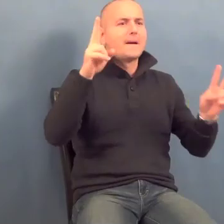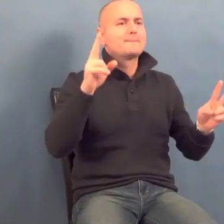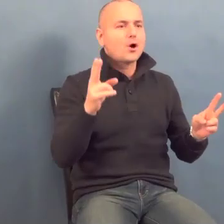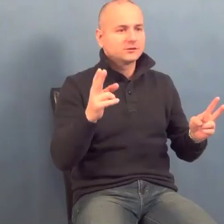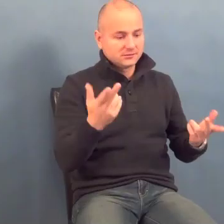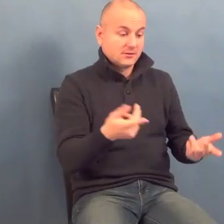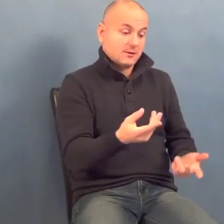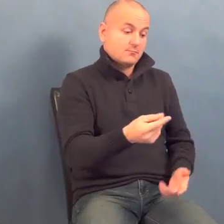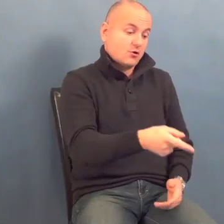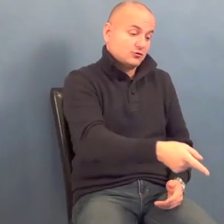Był jakiś post.